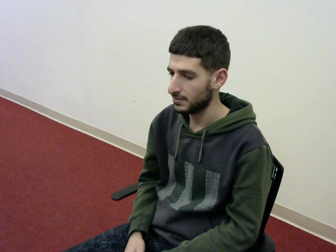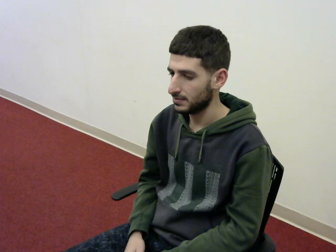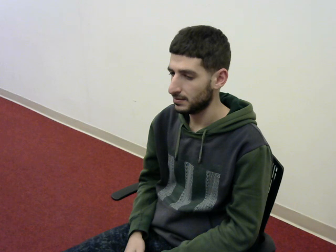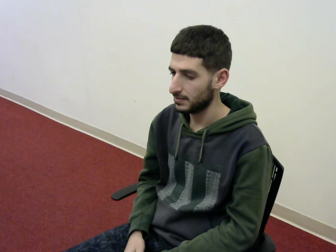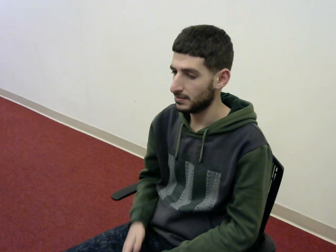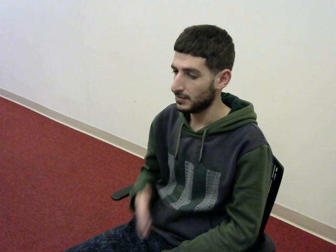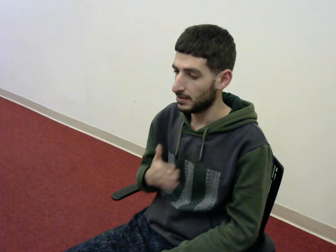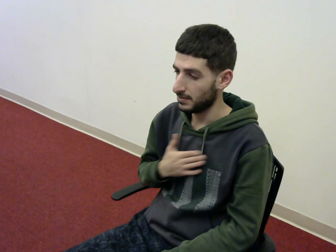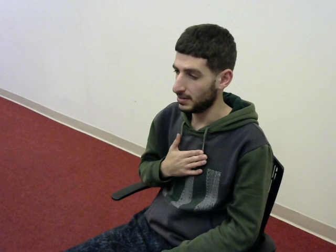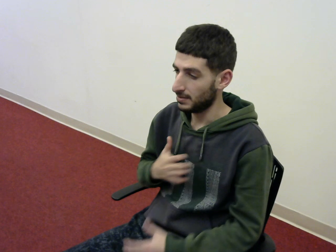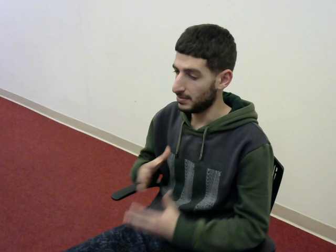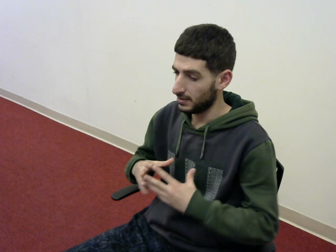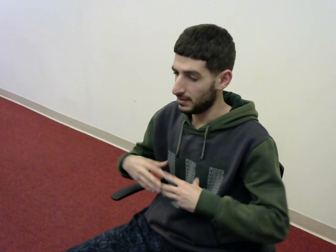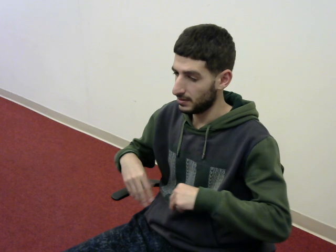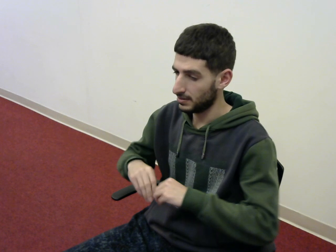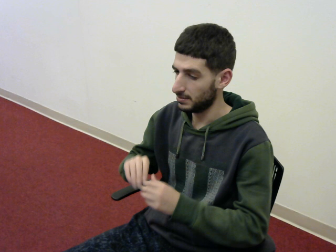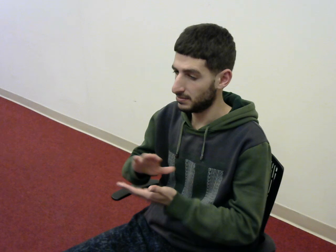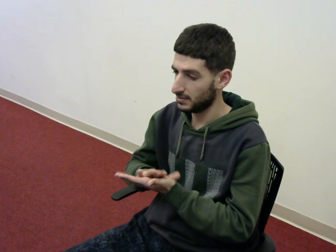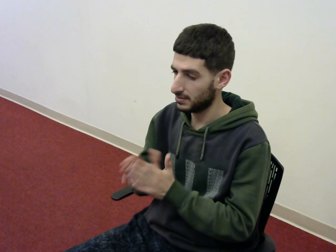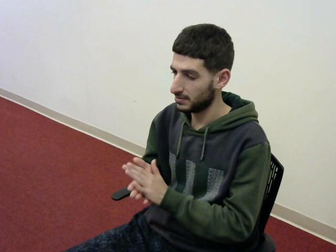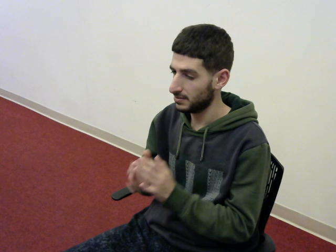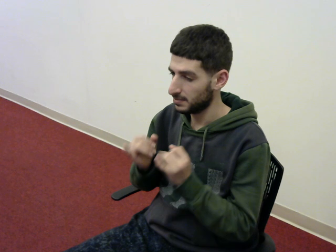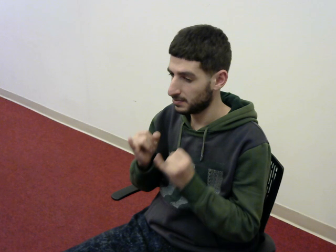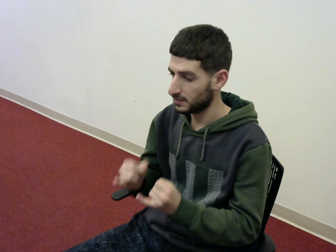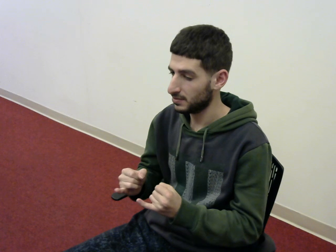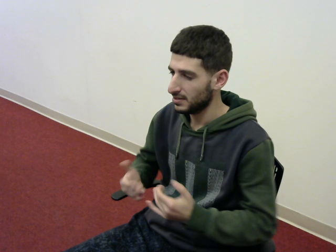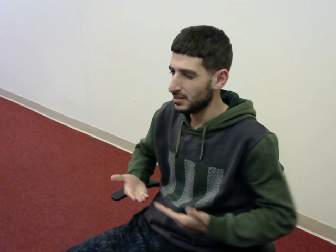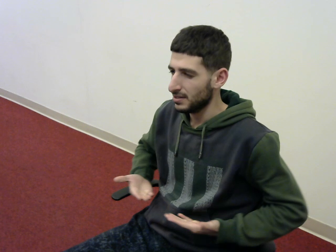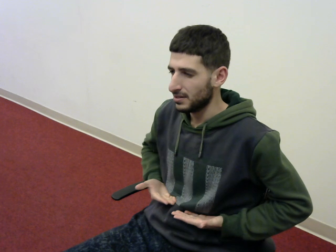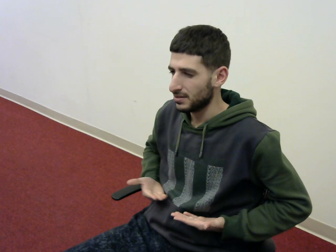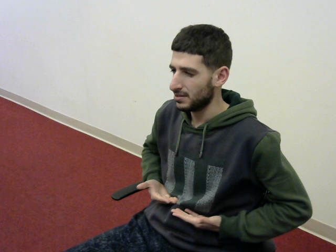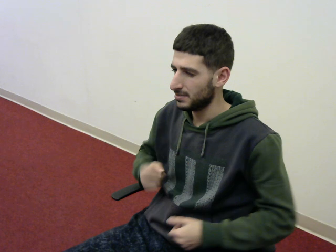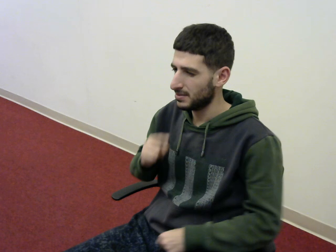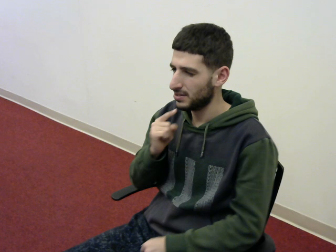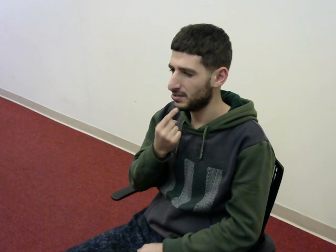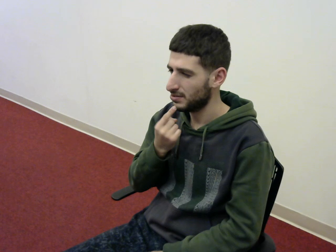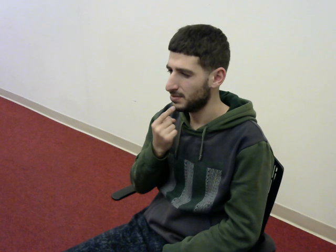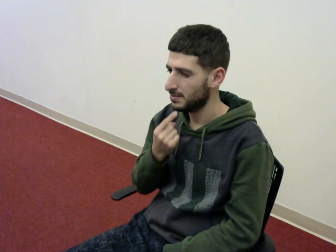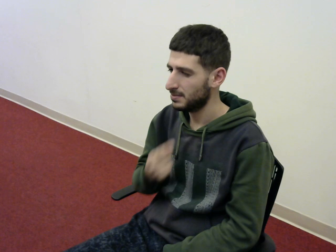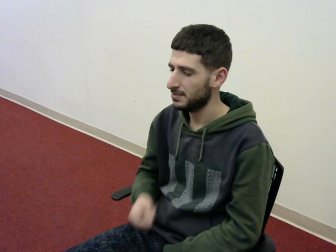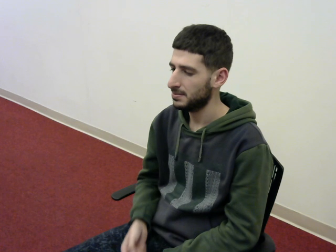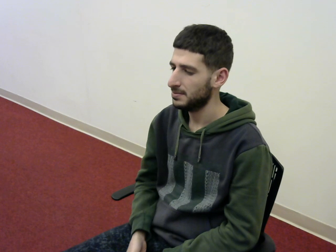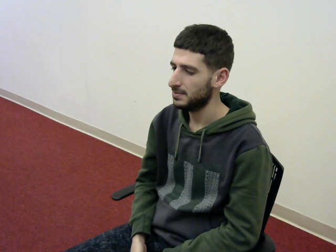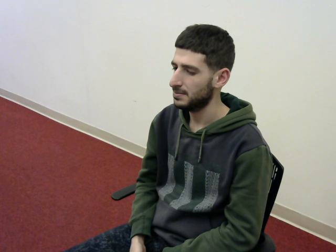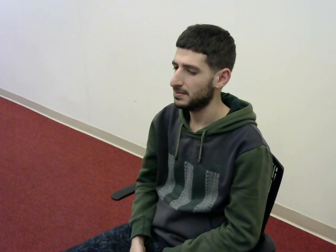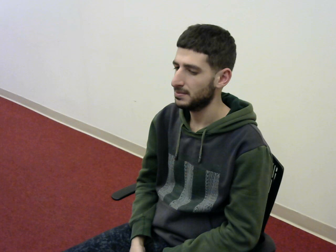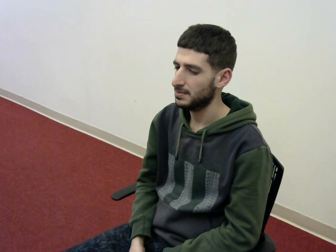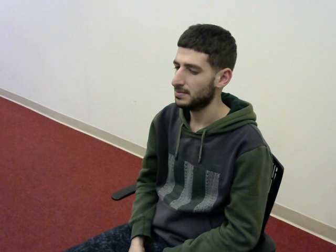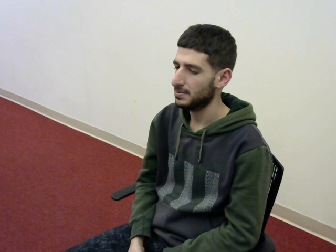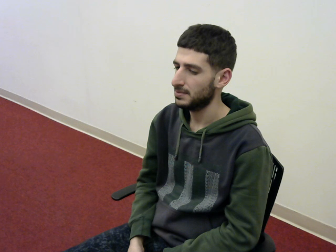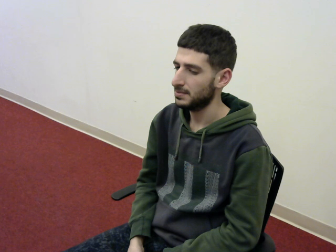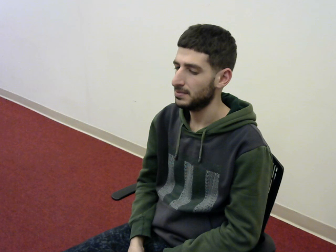Mənim ailəmin vəziyyəti yaxşı deyil, yaşamaq çətindir